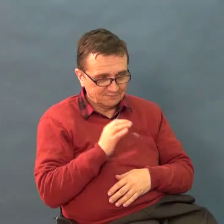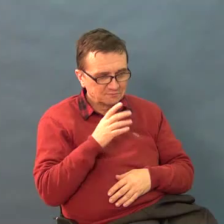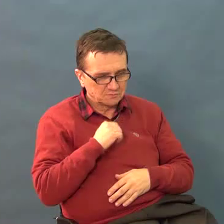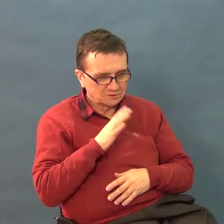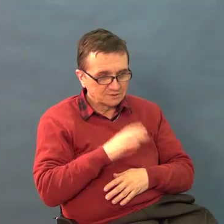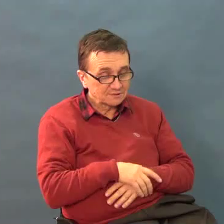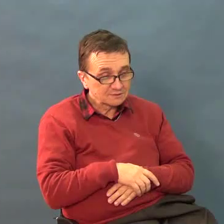Dobrze, poczekaj.